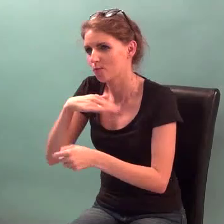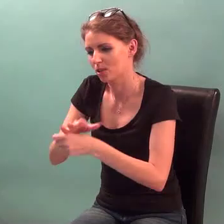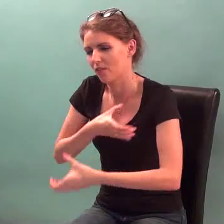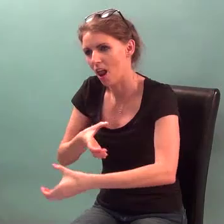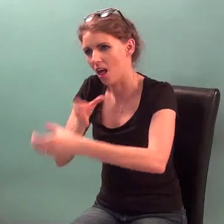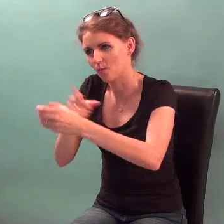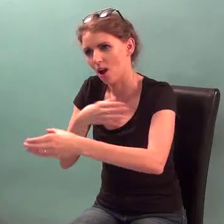Musimy razem wypić piwo.